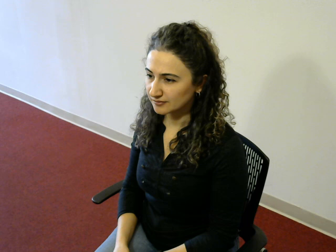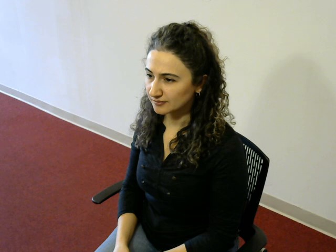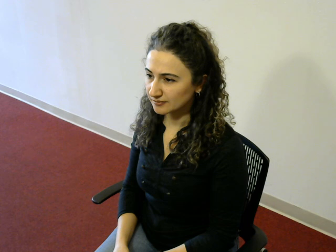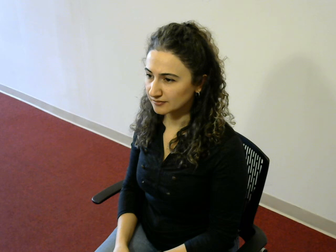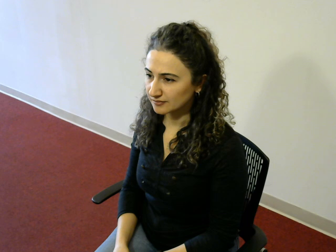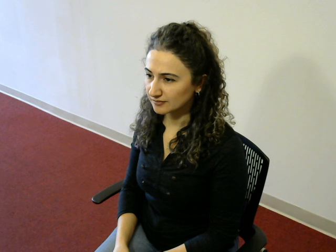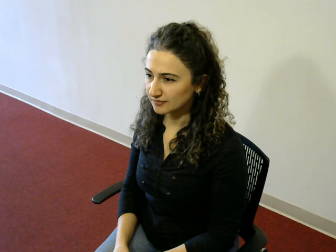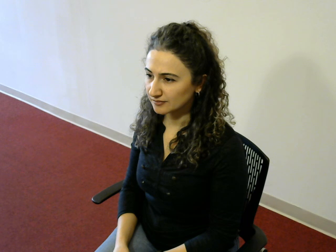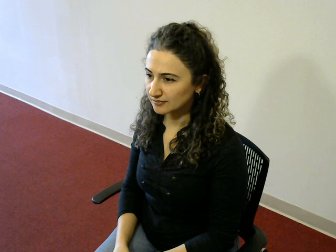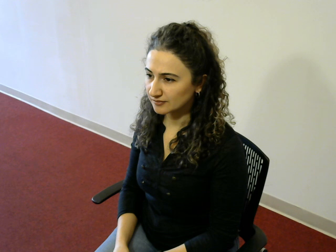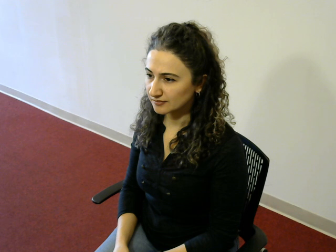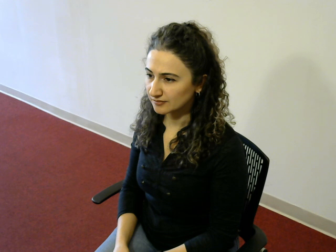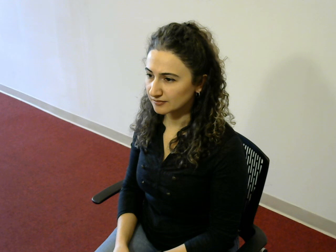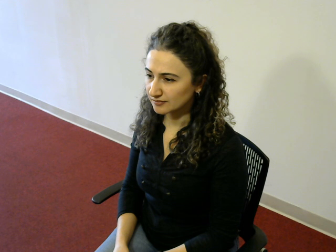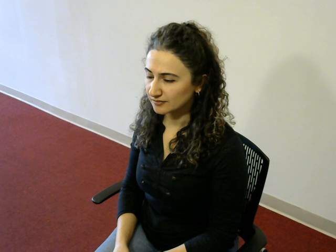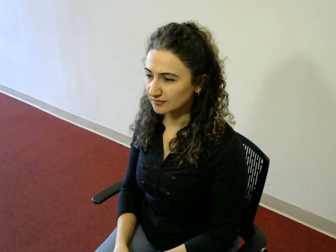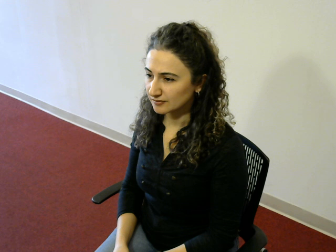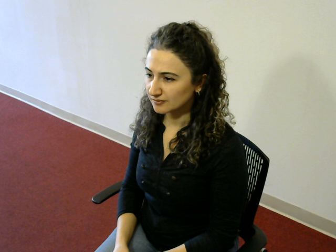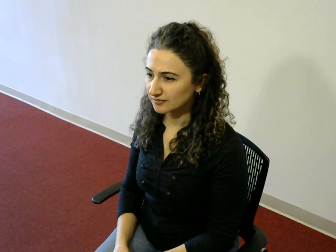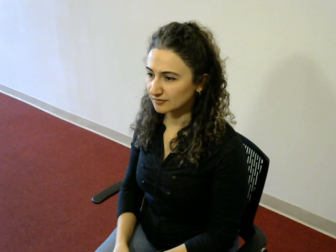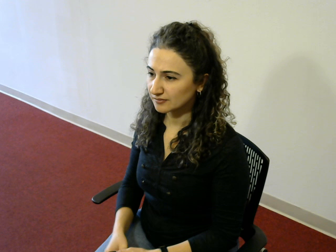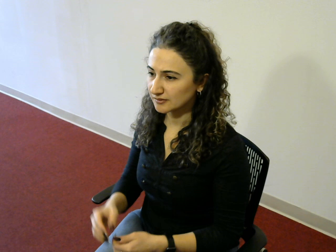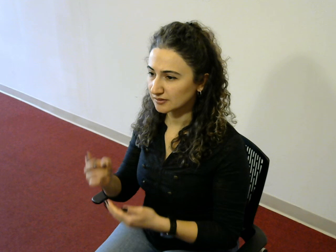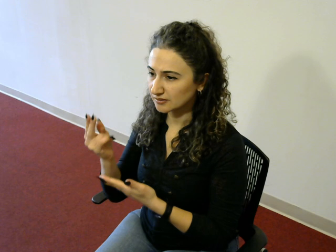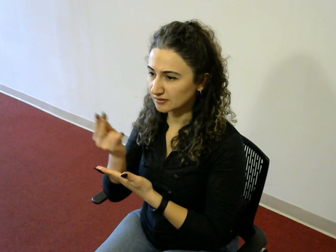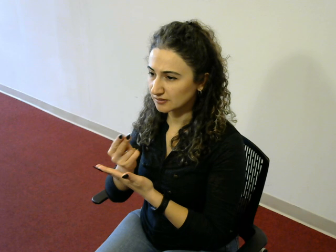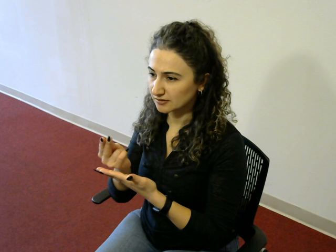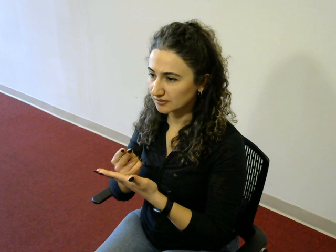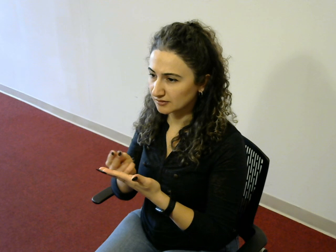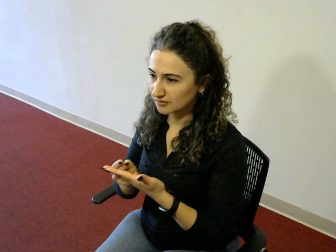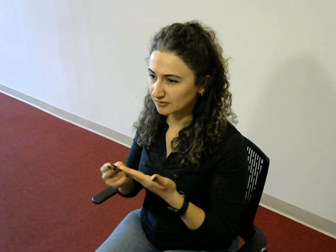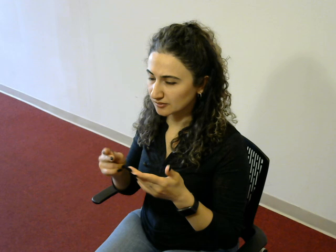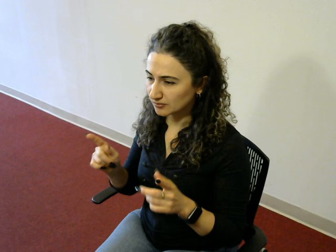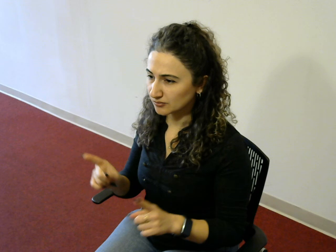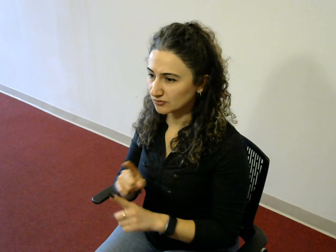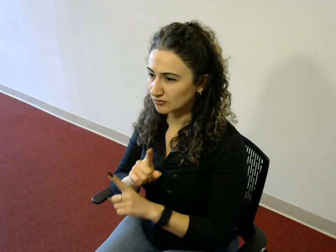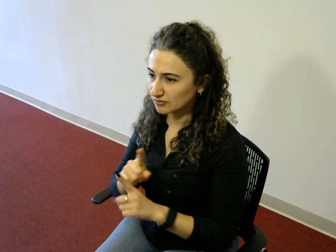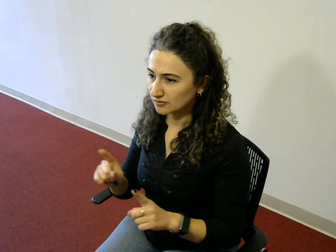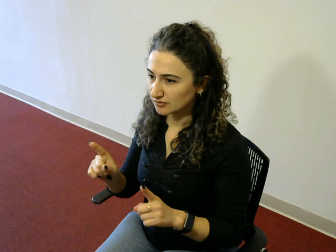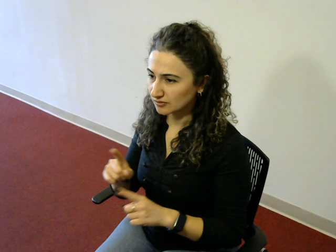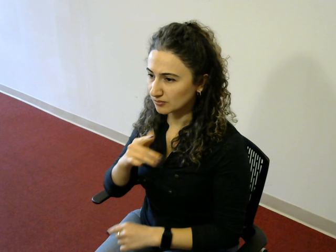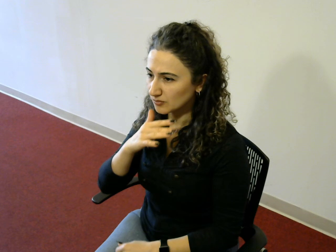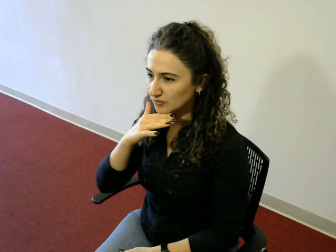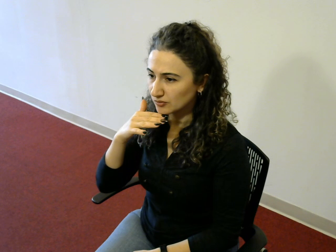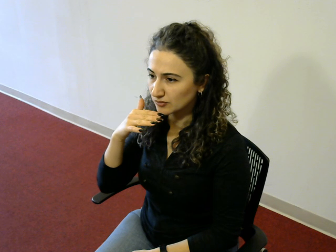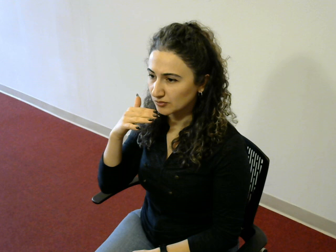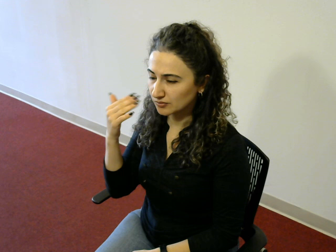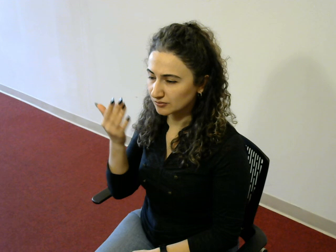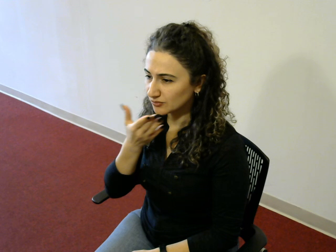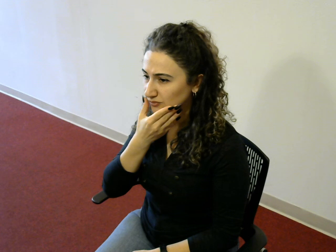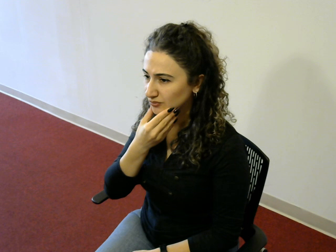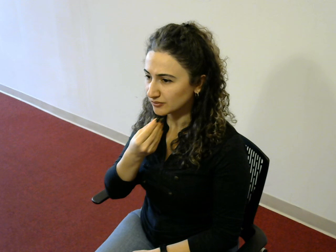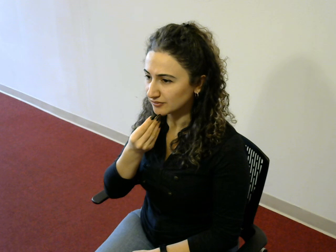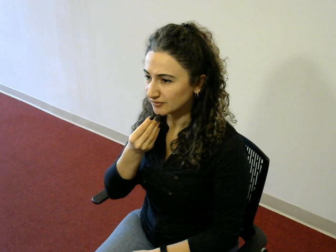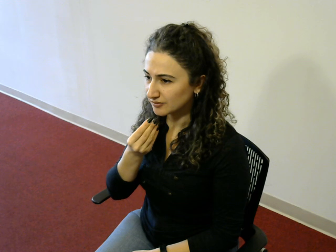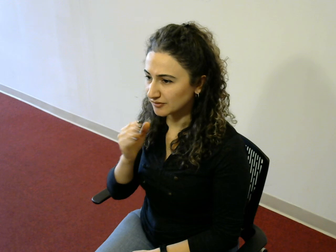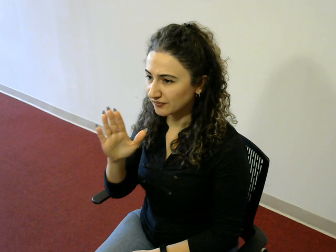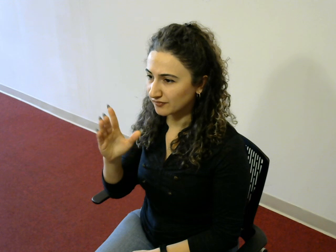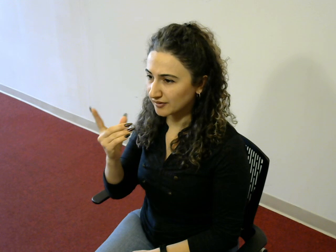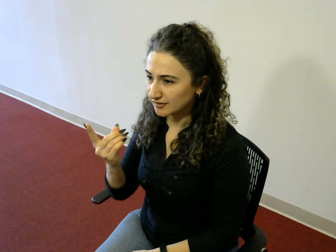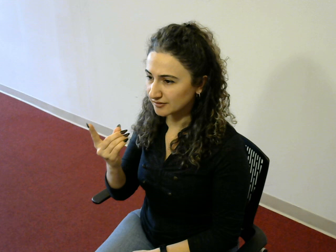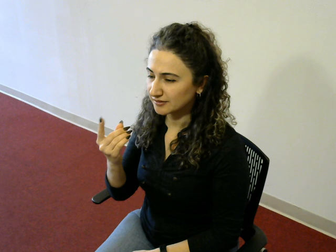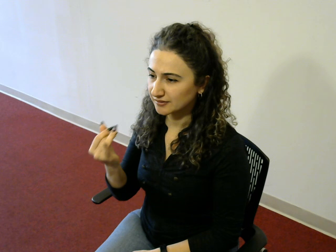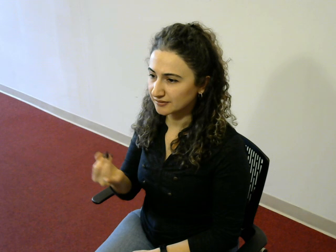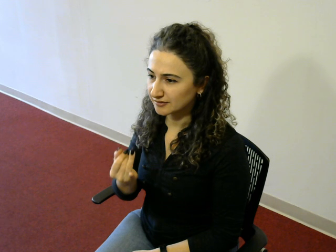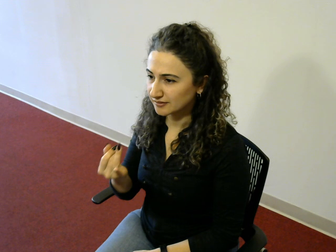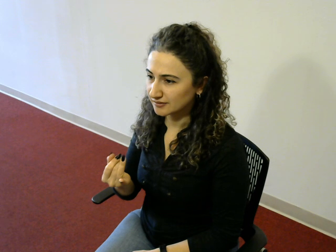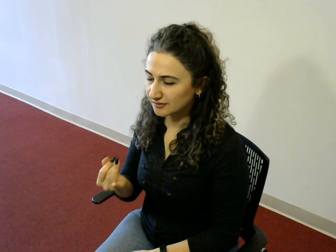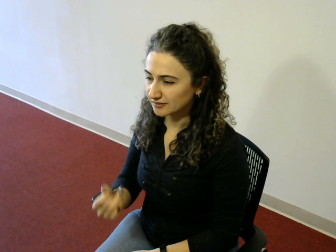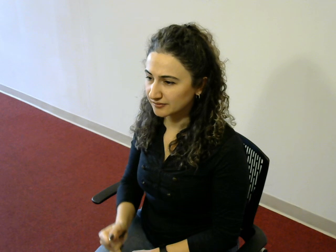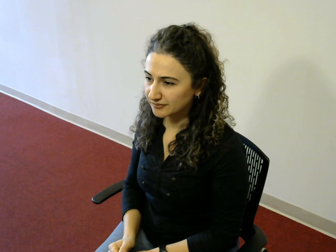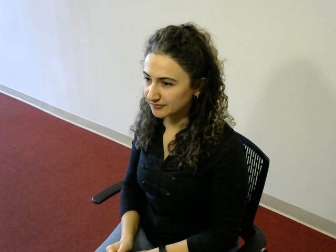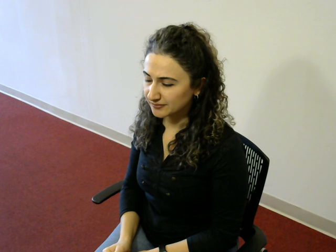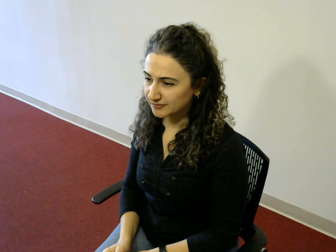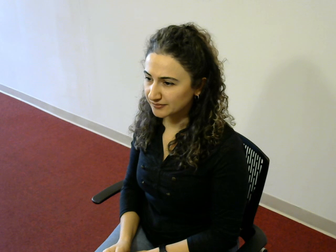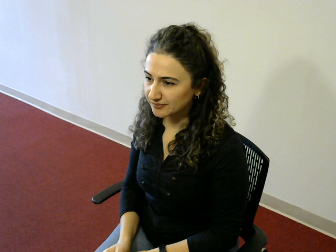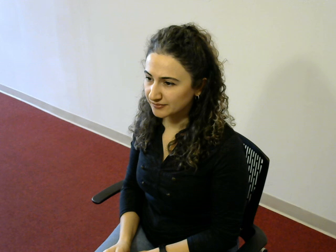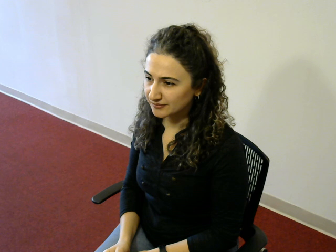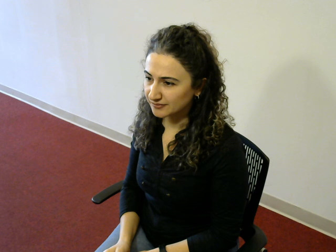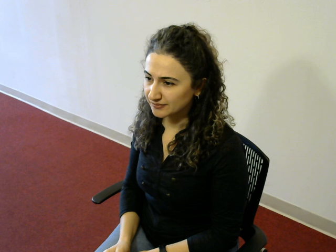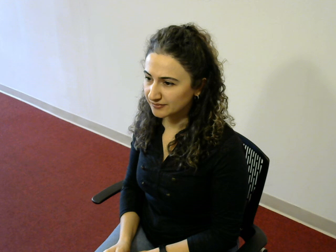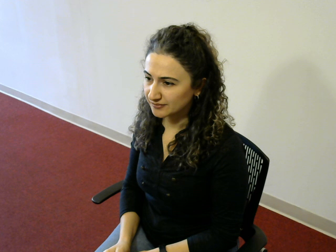Rəsm muzeyi çox gözəl və maraqlıdır